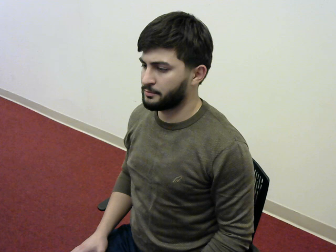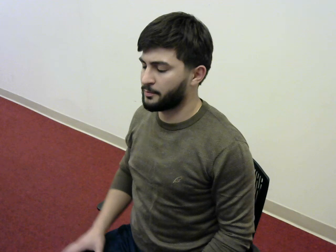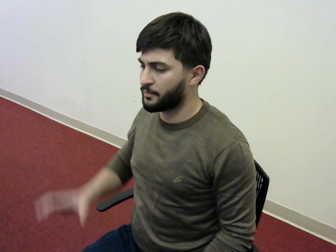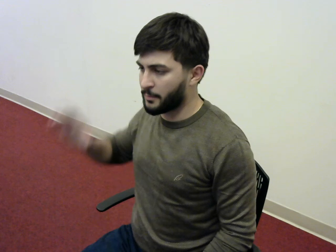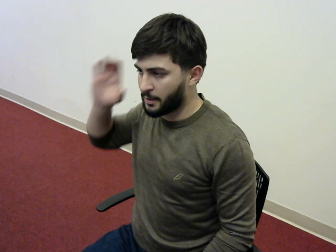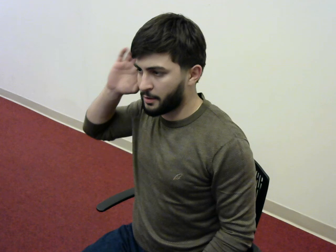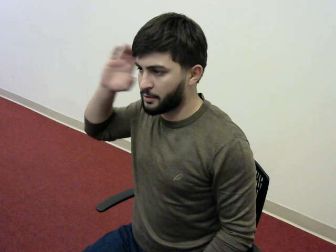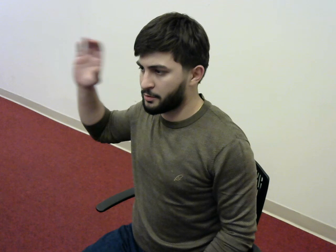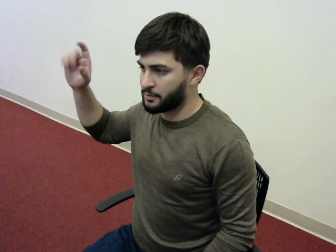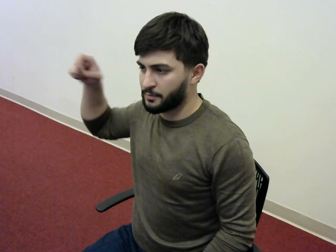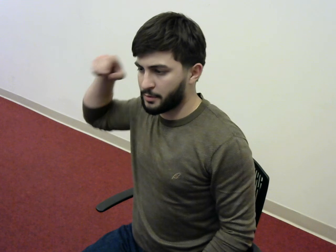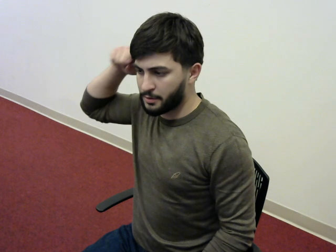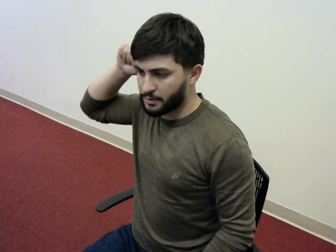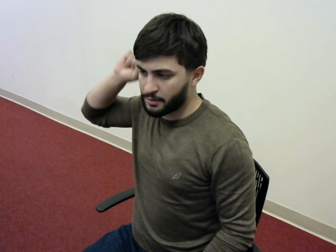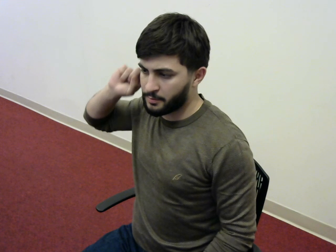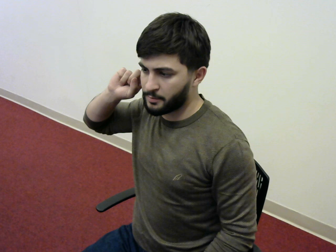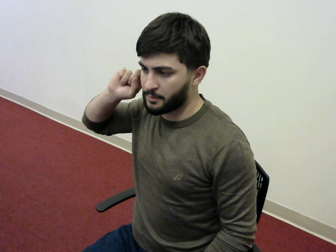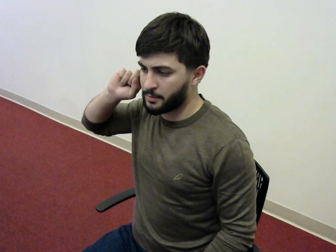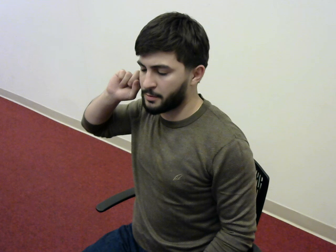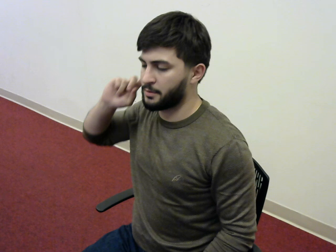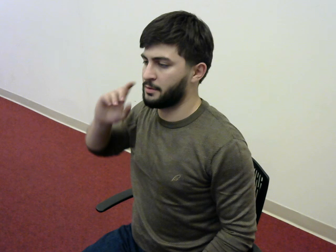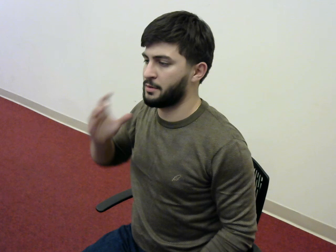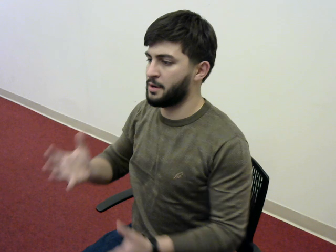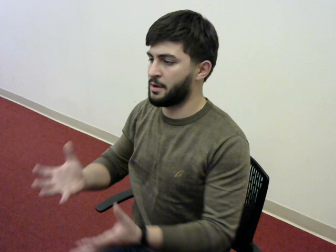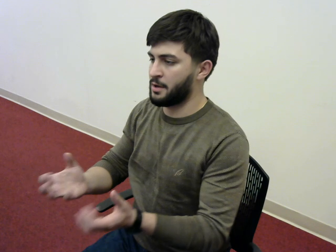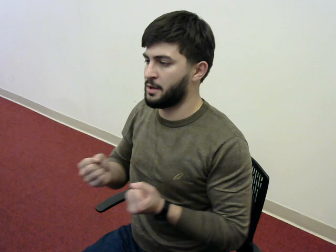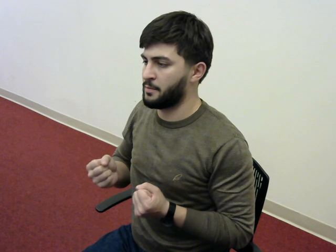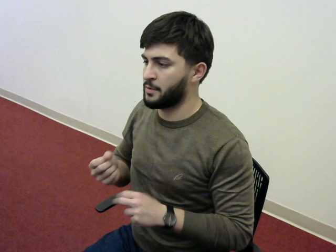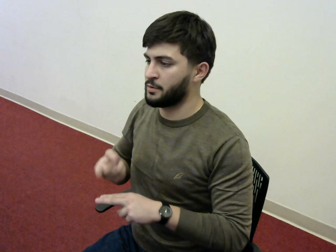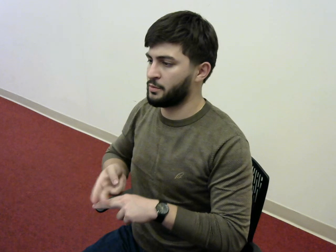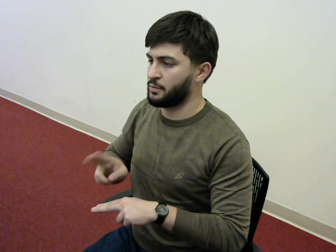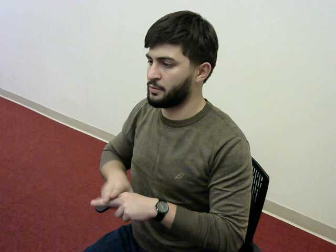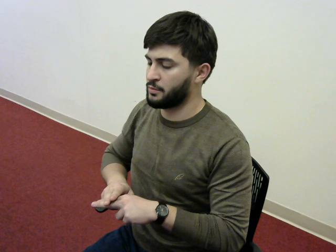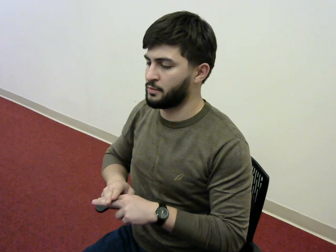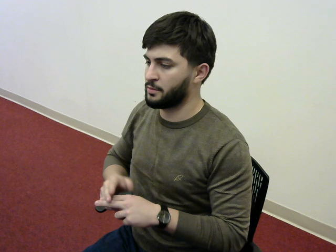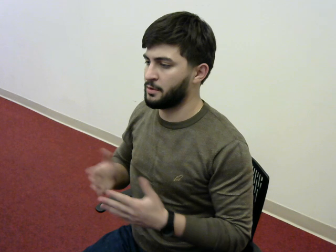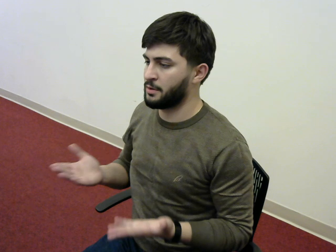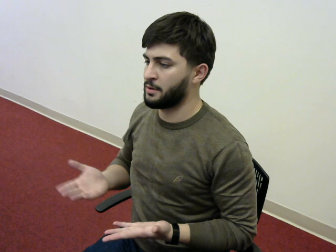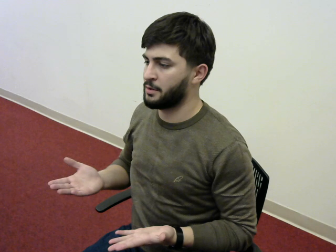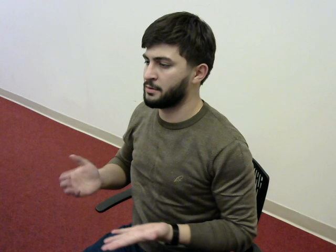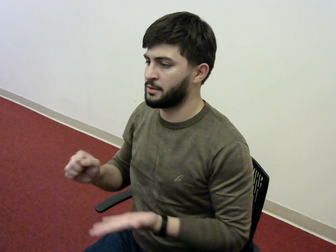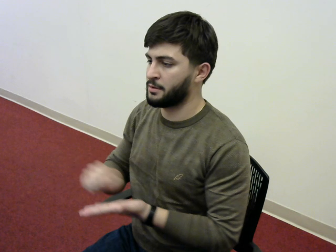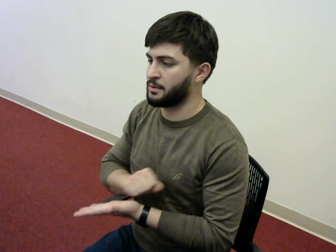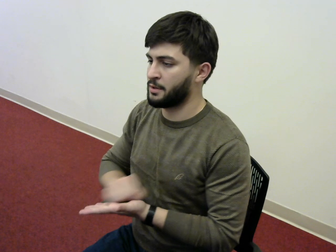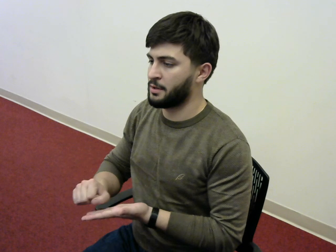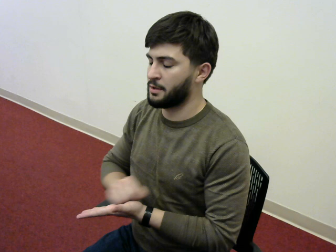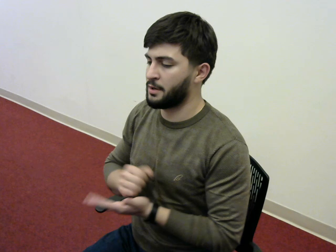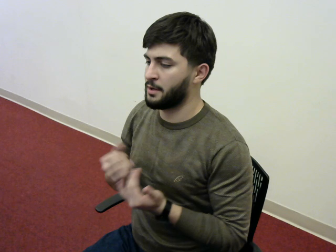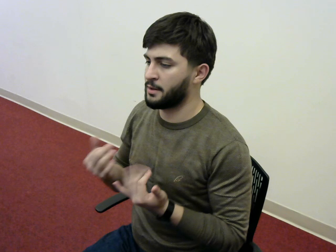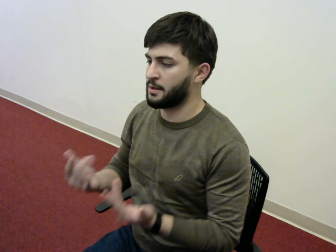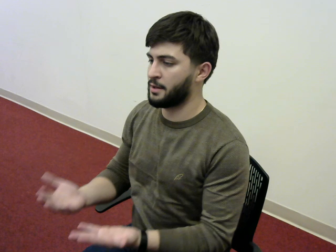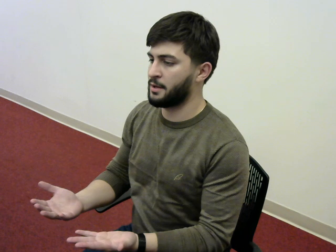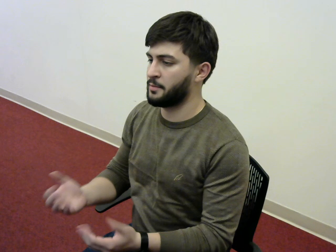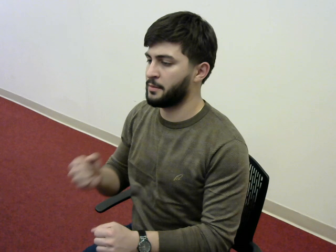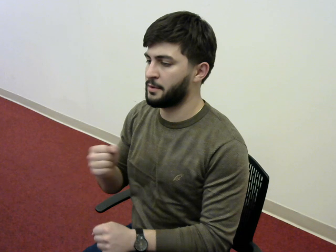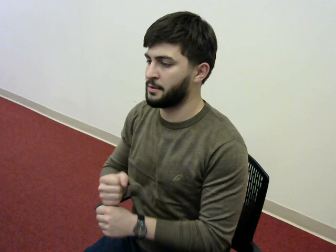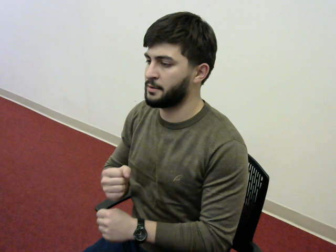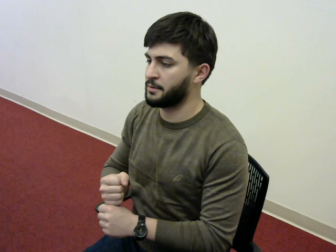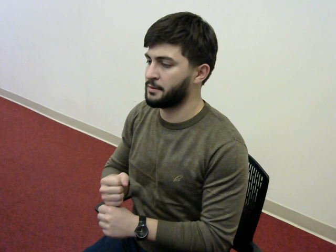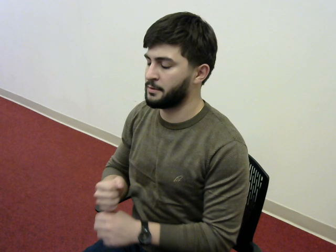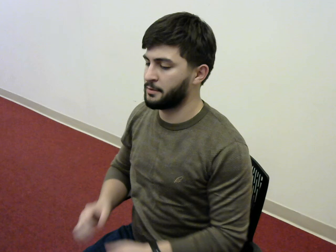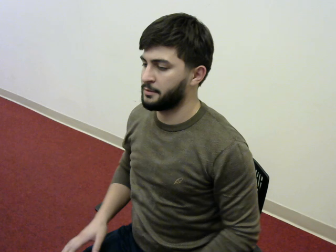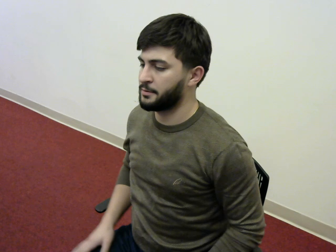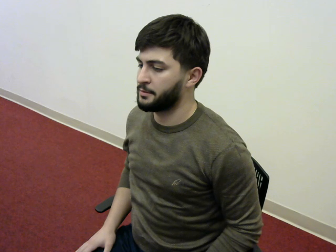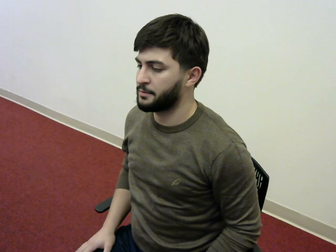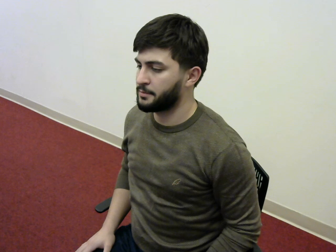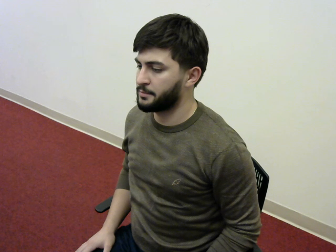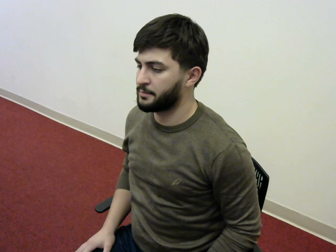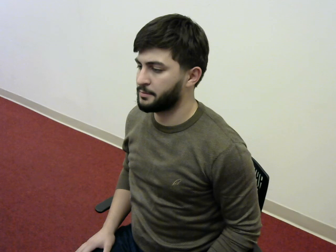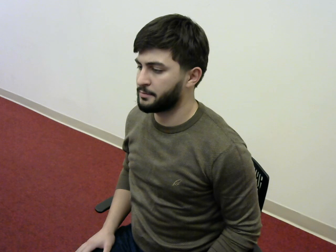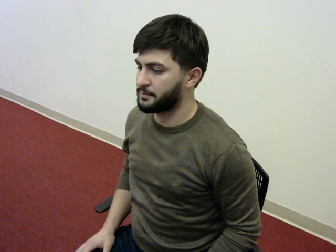Eşitmə aparatı alınması üçün hansı sənədlər tələb edilir?